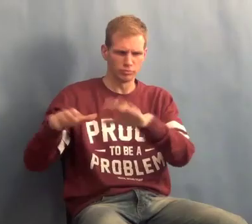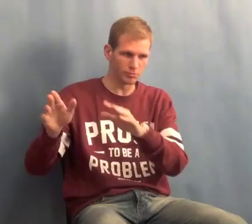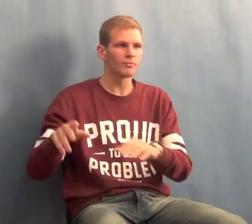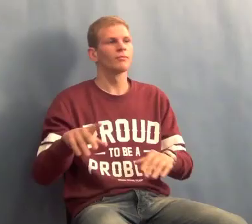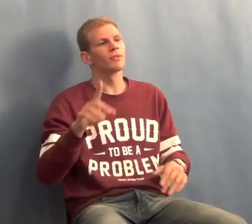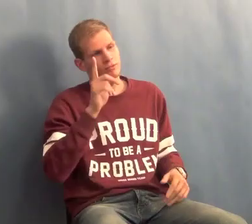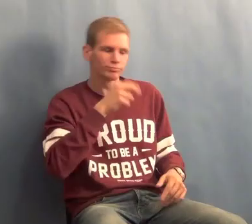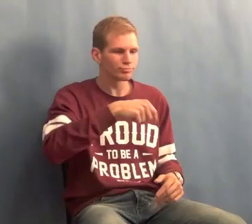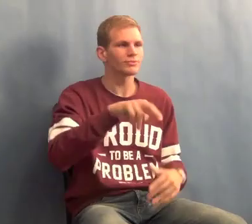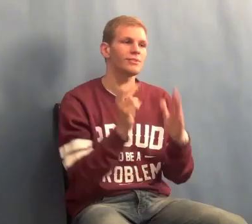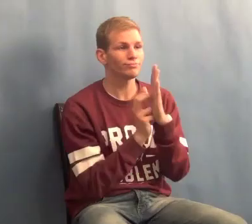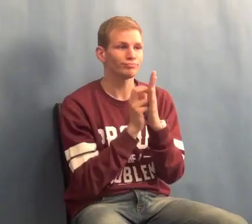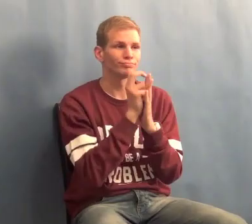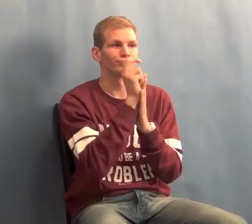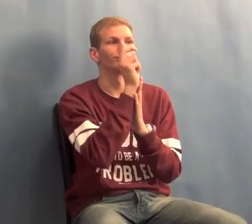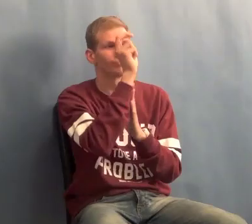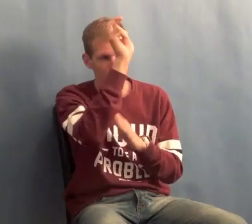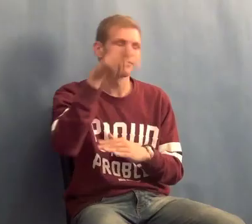Chłopak poszedł schodami na górę.